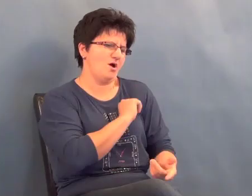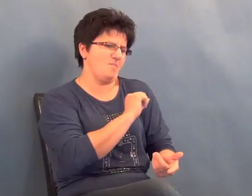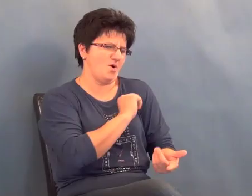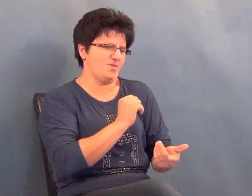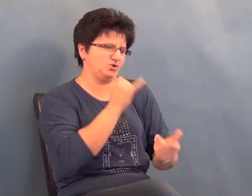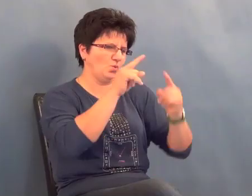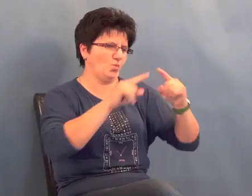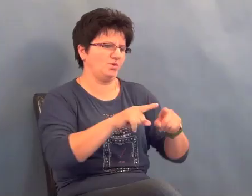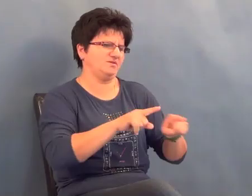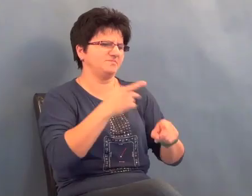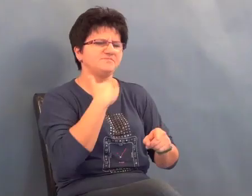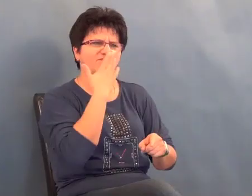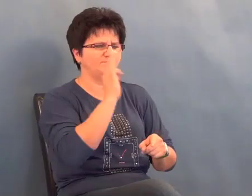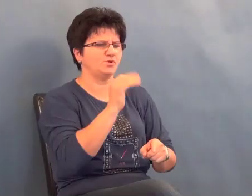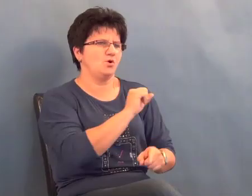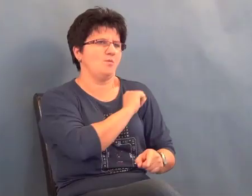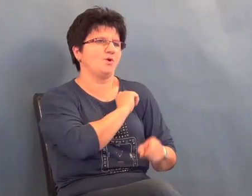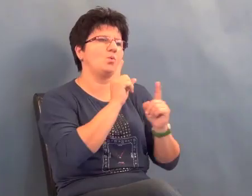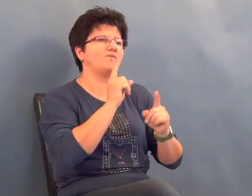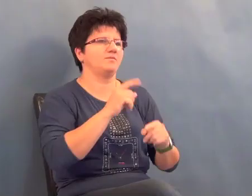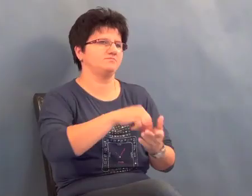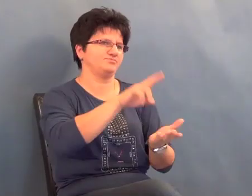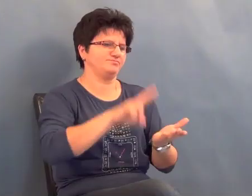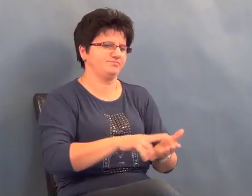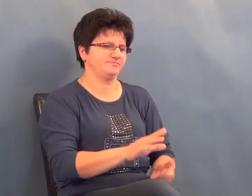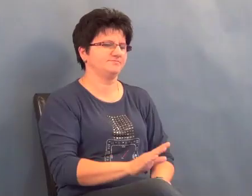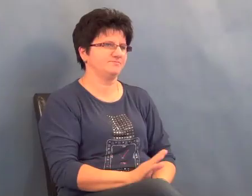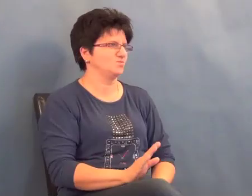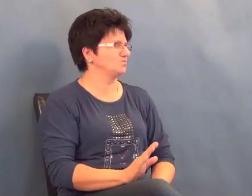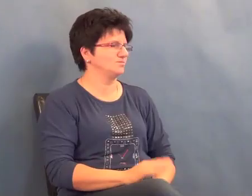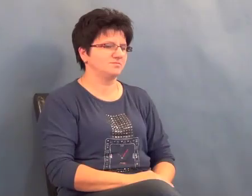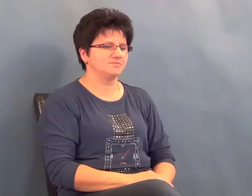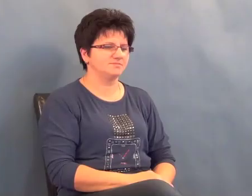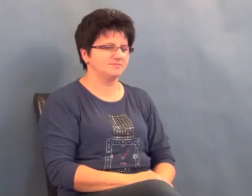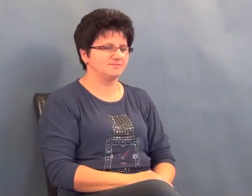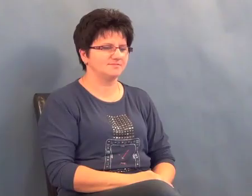Widzę, to pasuje, że w robocie jest taki żółty znak ostrzegający przed upadkiem.